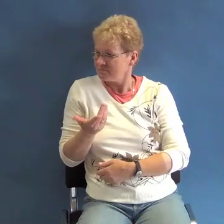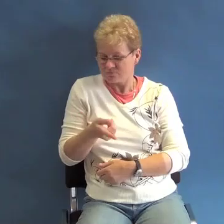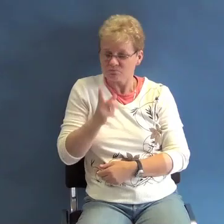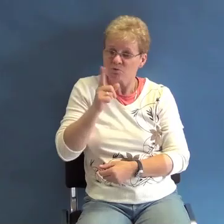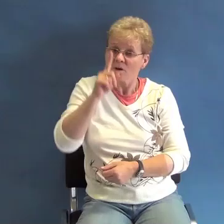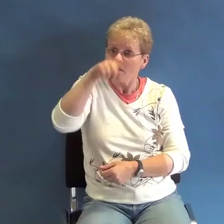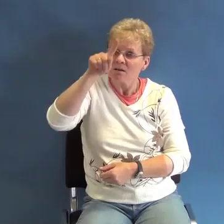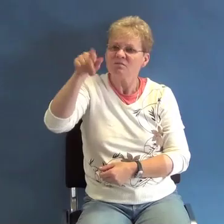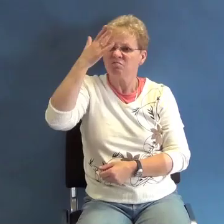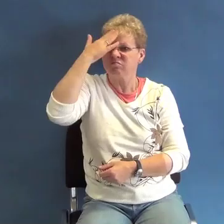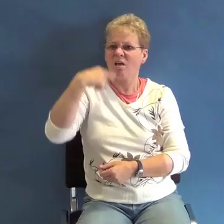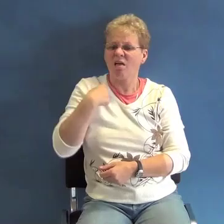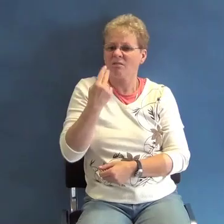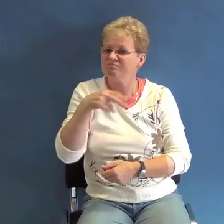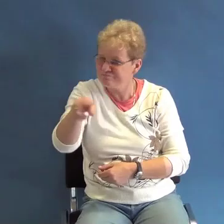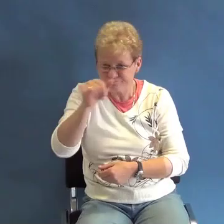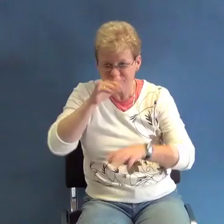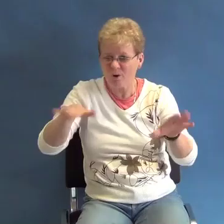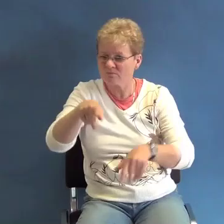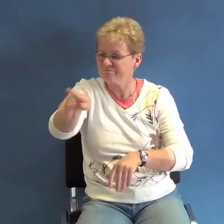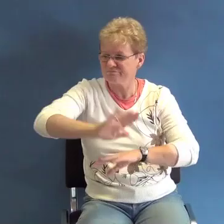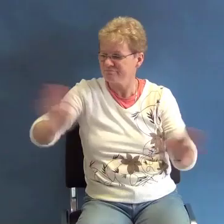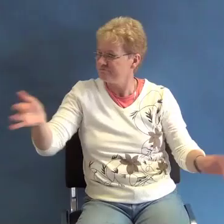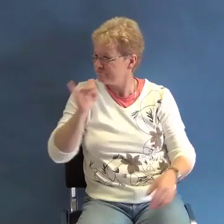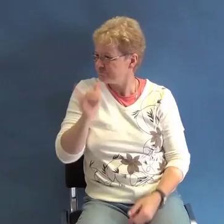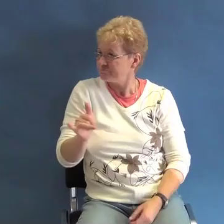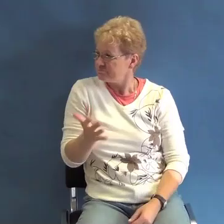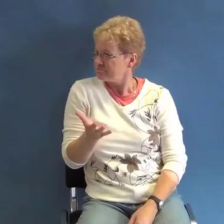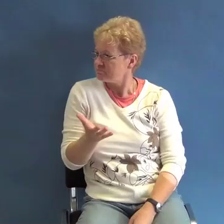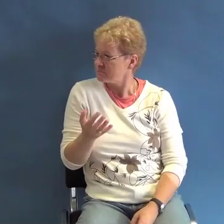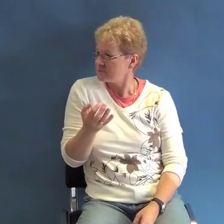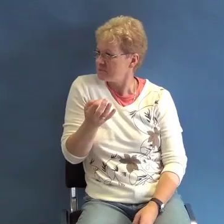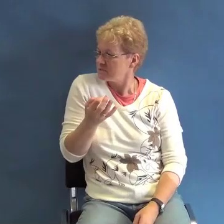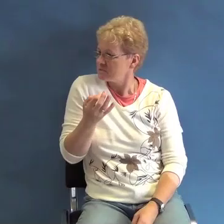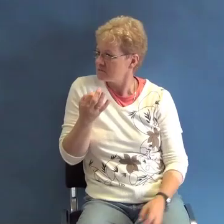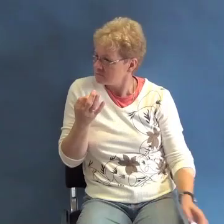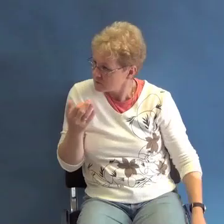Widząc ten znak wiem, że nie wolno iść na basen...